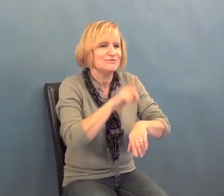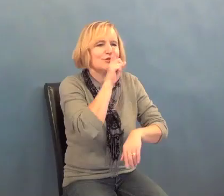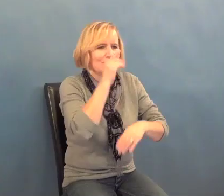Nie wolno.